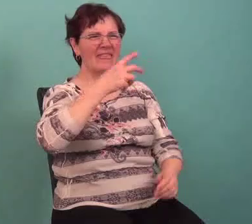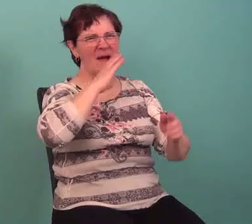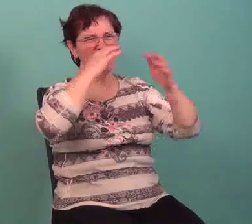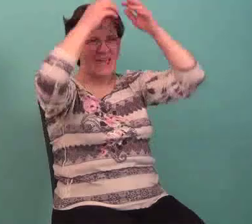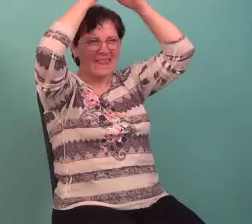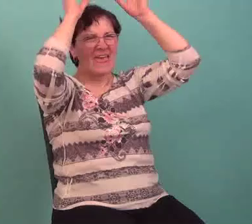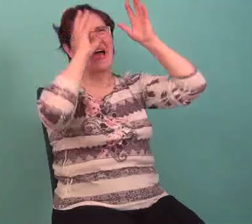Podobne do dyni.